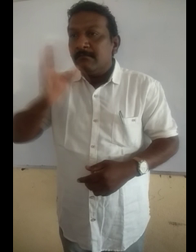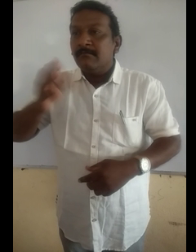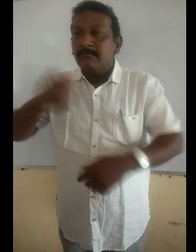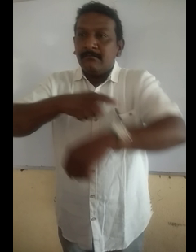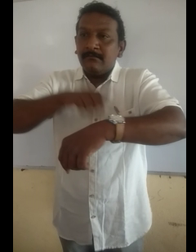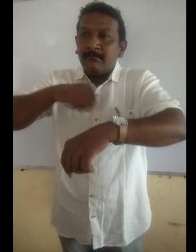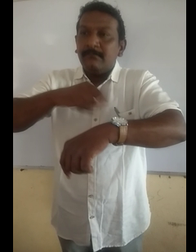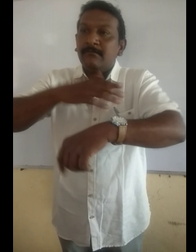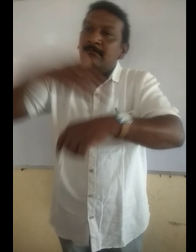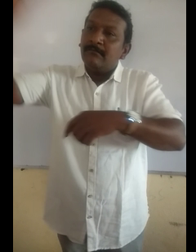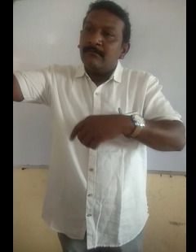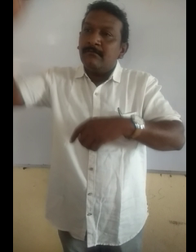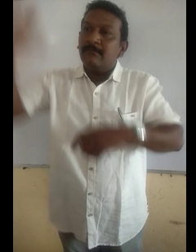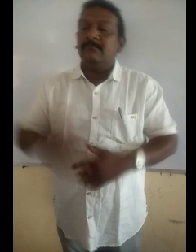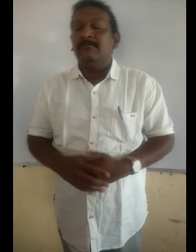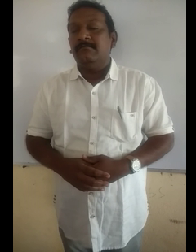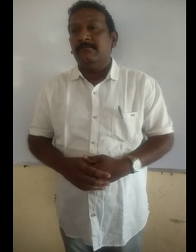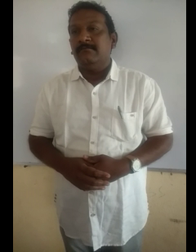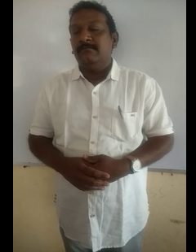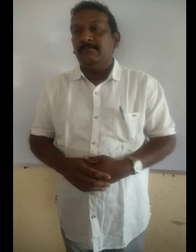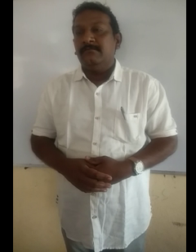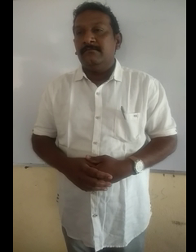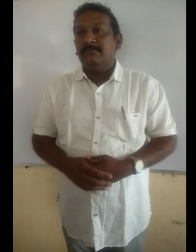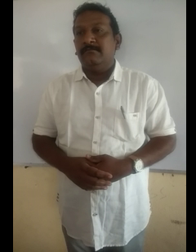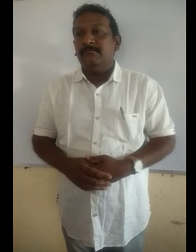when will the train leave